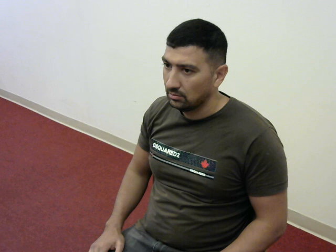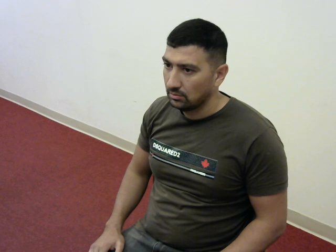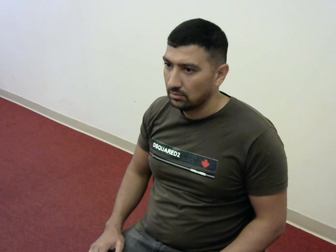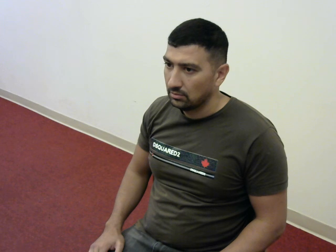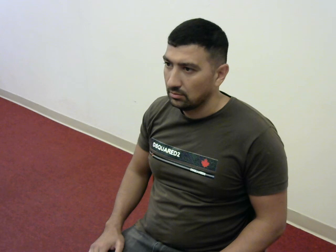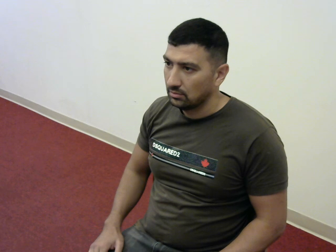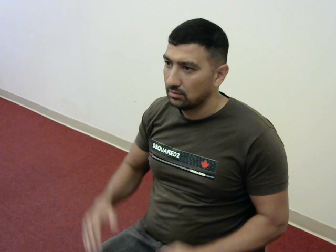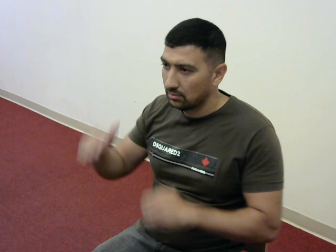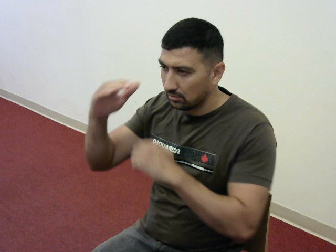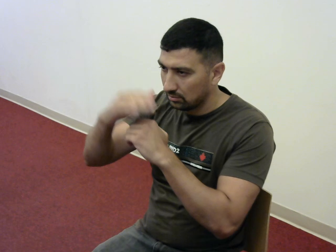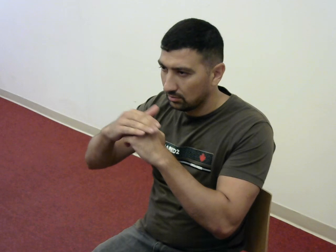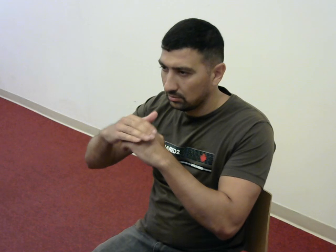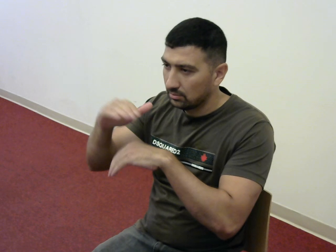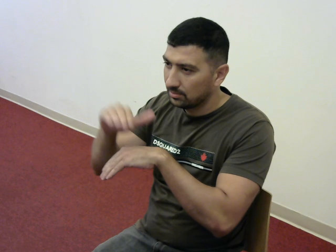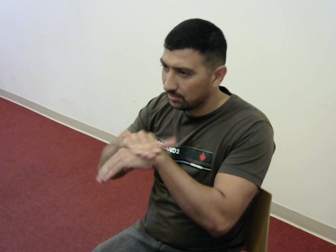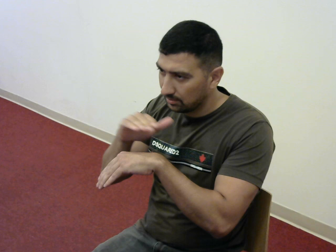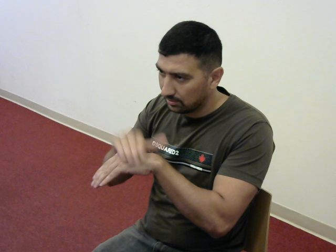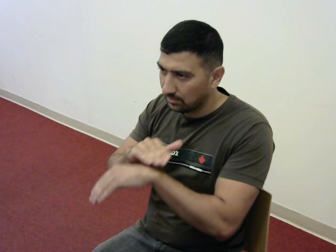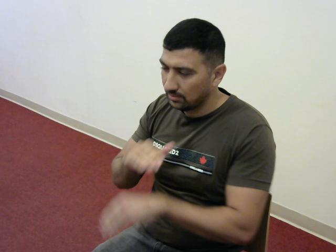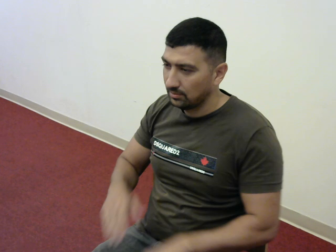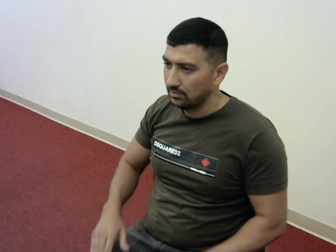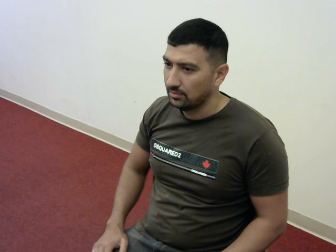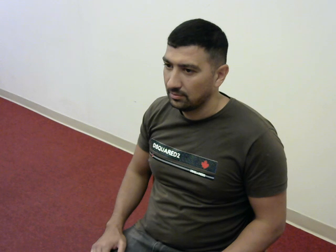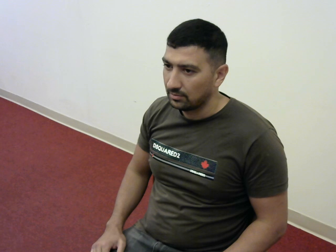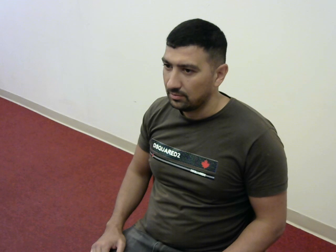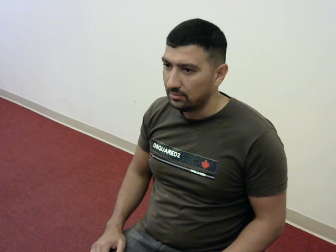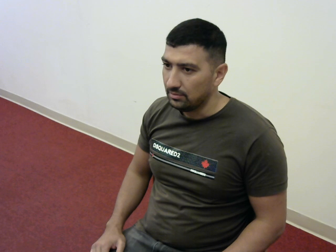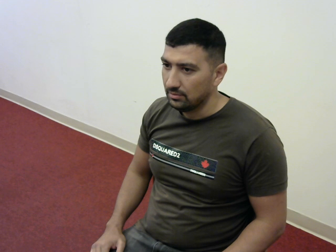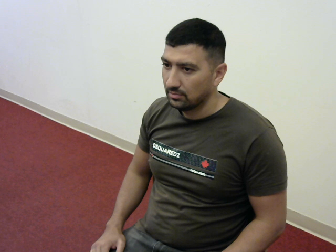Axşamınız xeyir